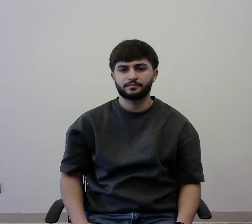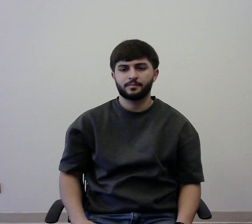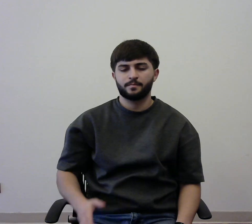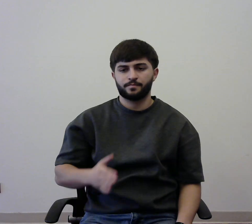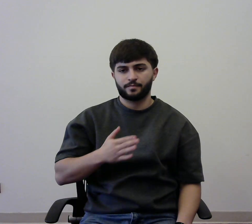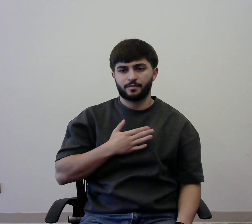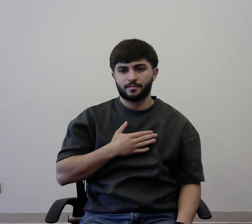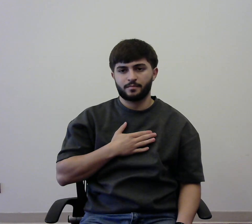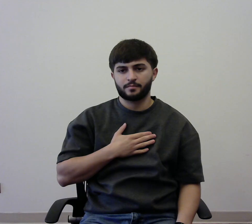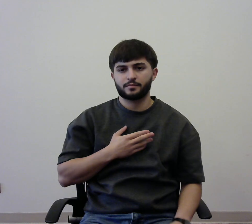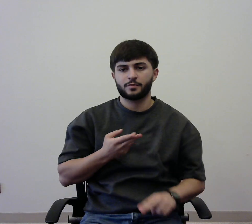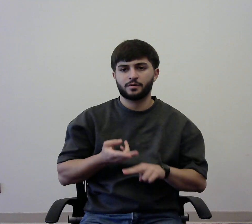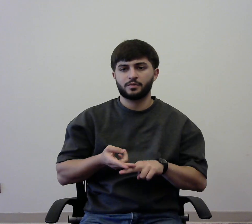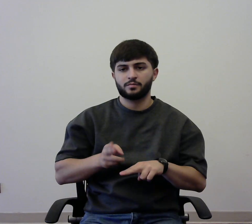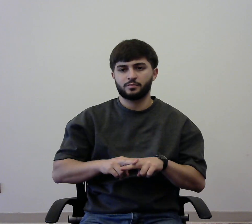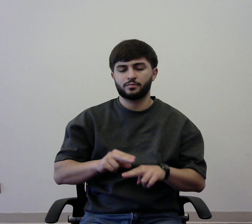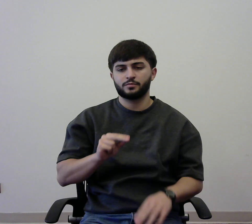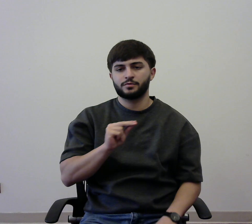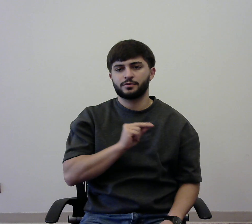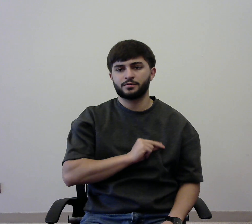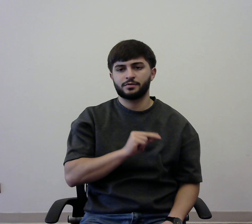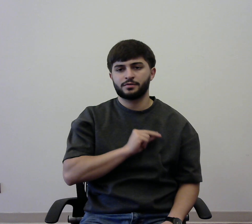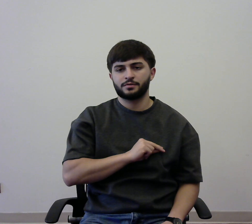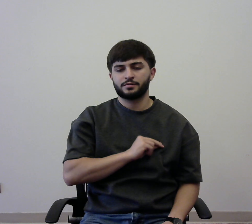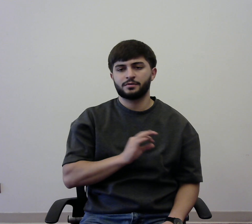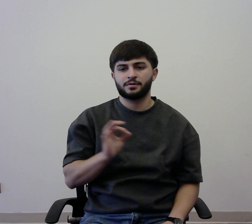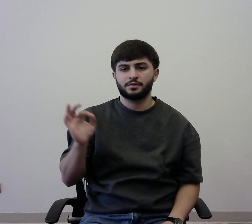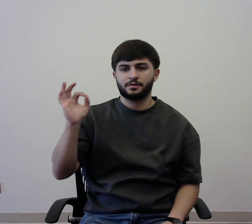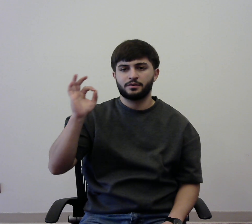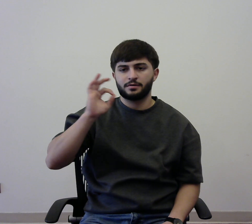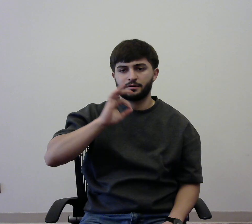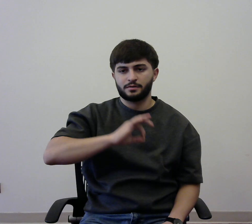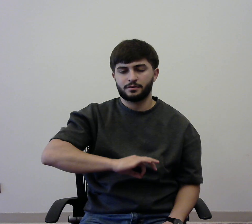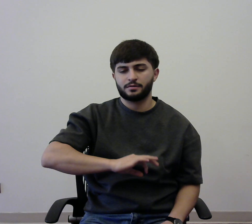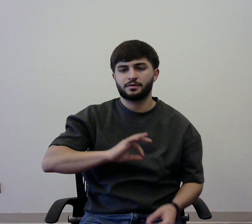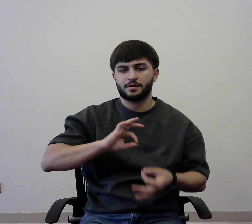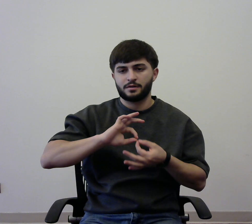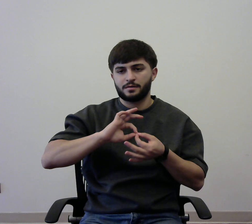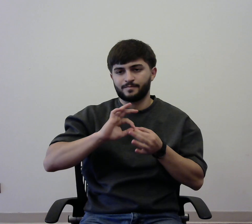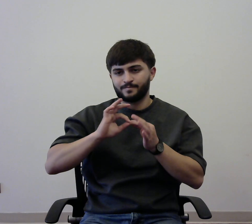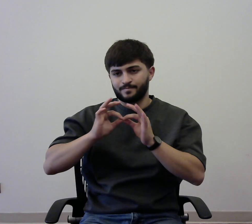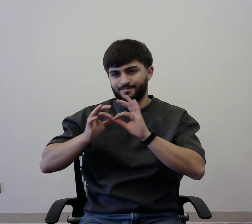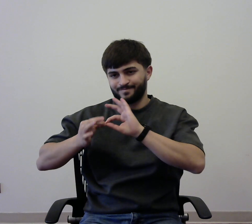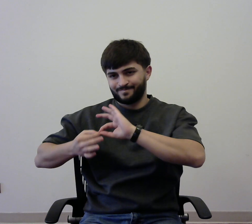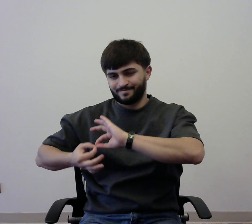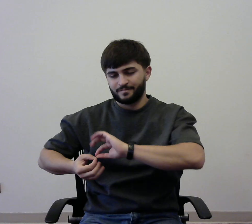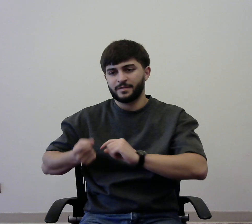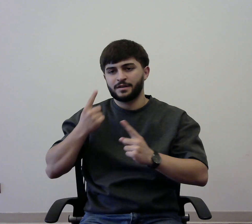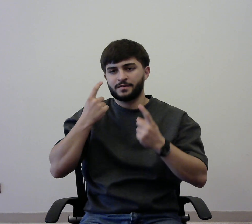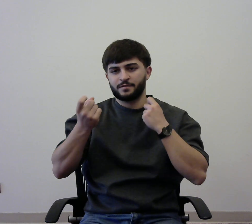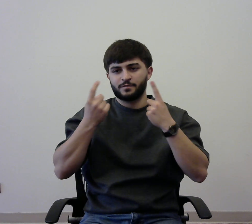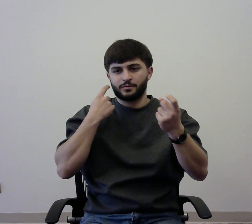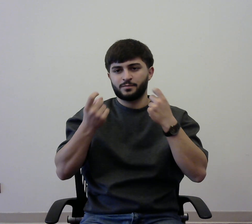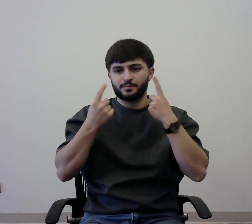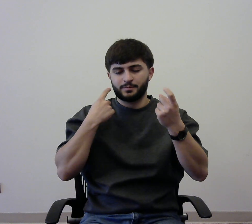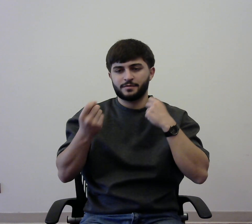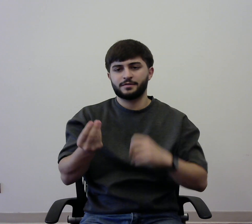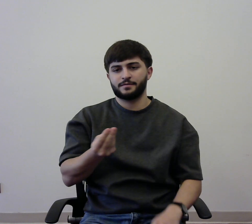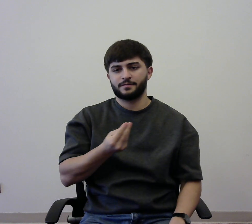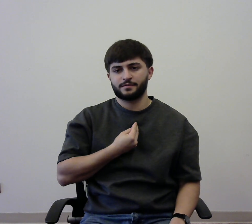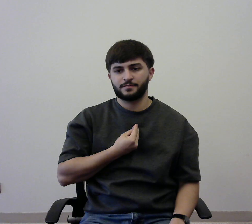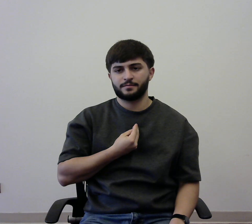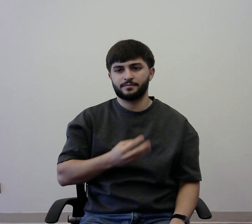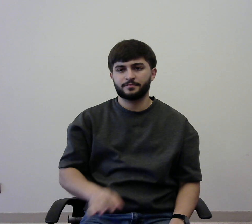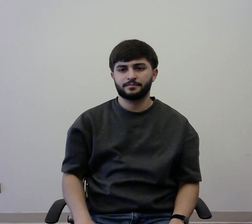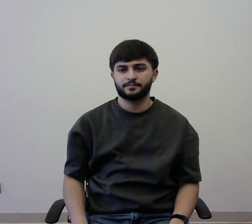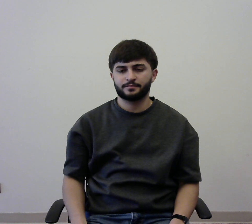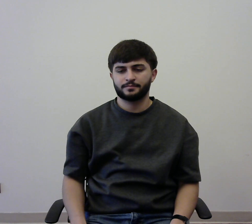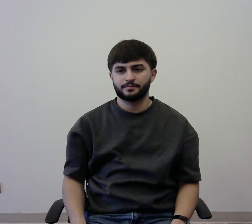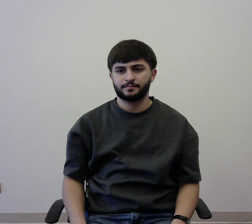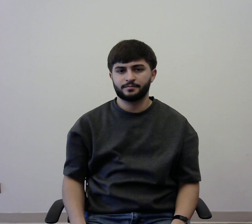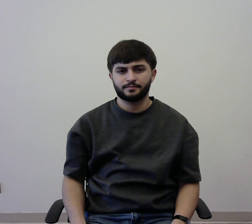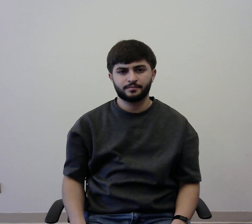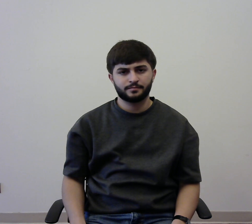Mənə bu iş haqqında ətraflı məlumat verin